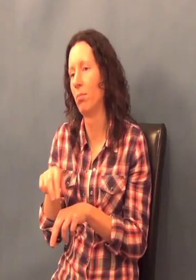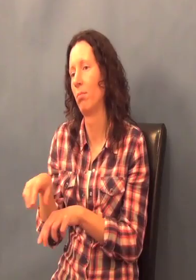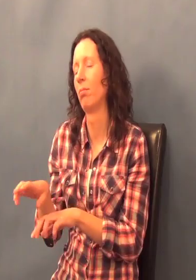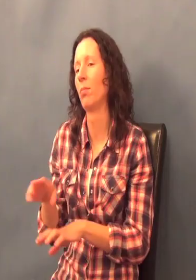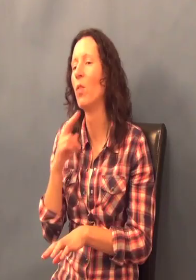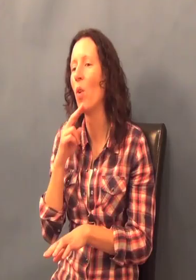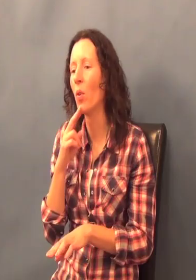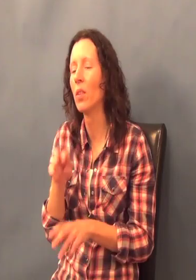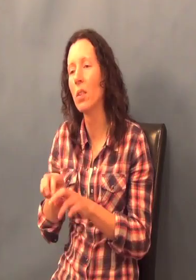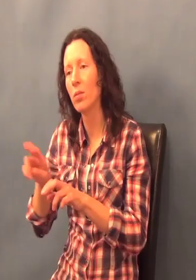Wychodzą z wody.